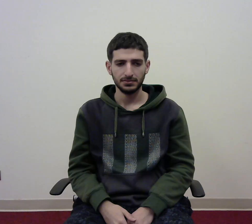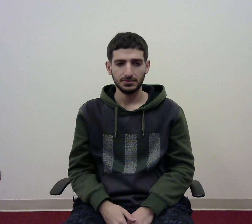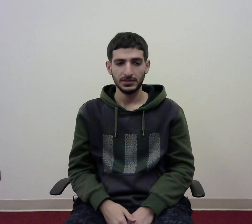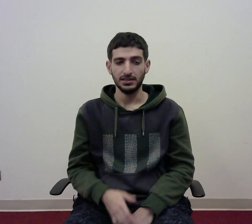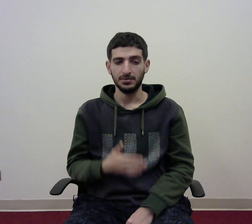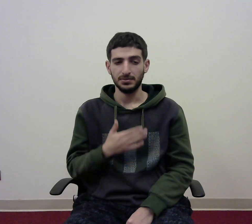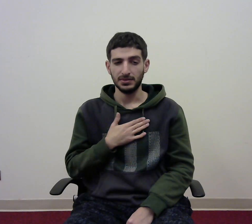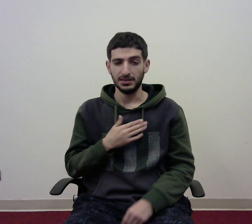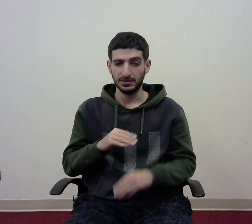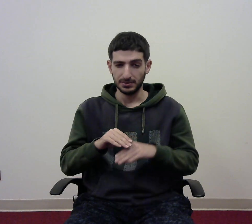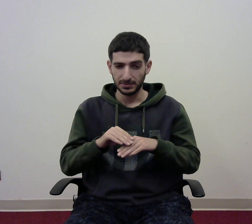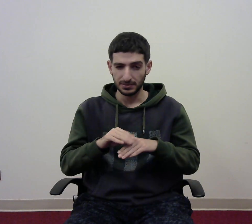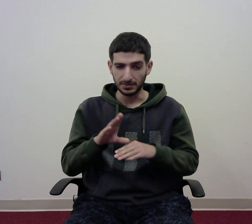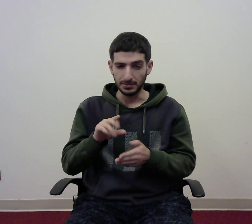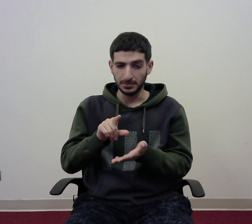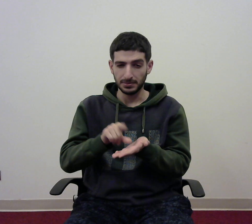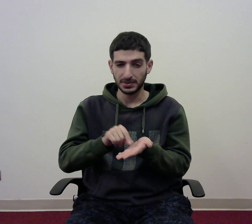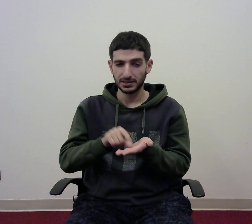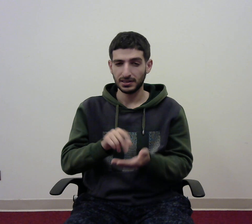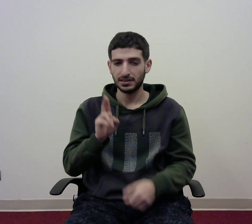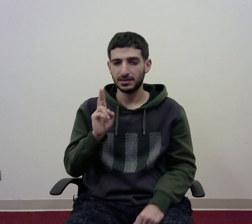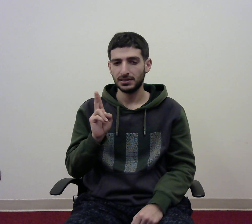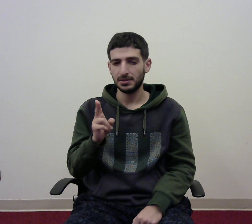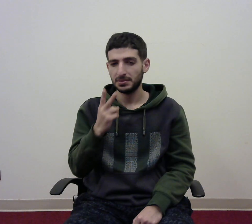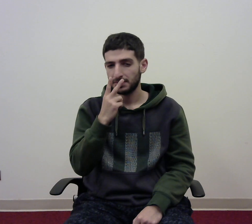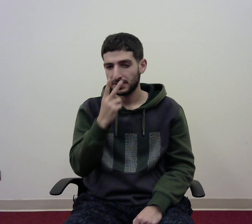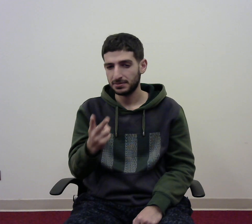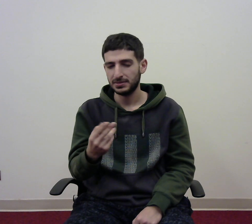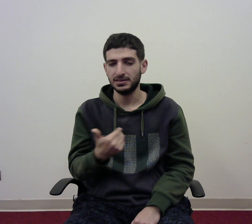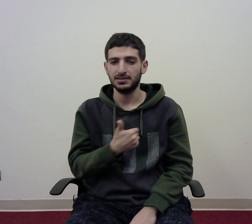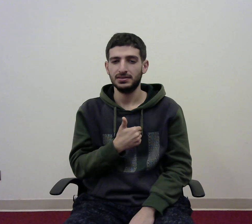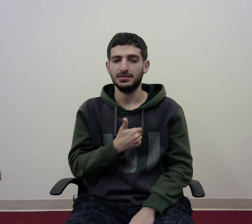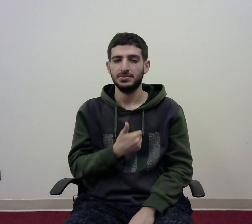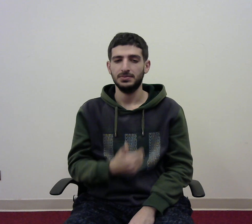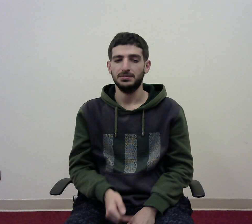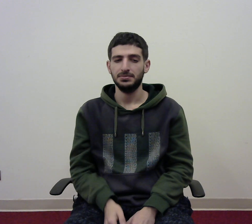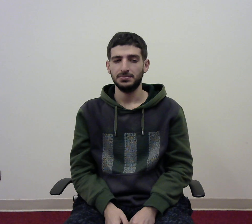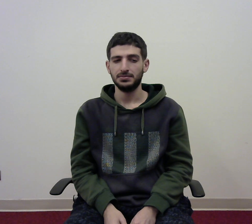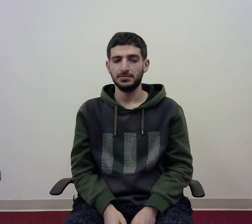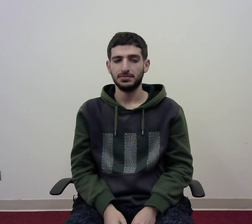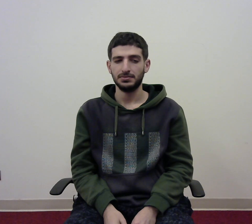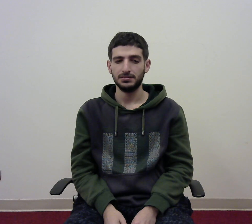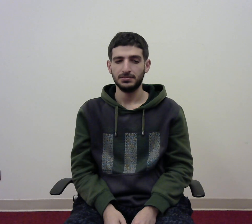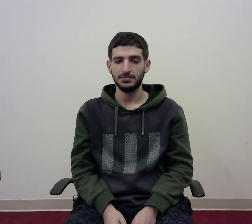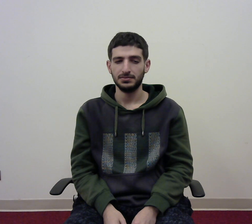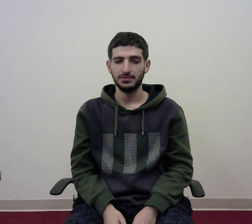Mən yığılmış pensiya kapitalıma baxmaq istəyirəm